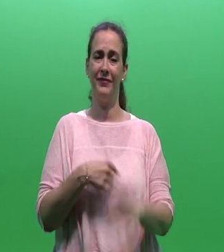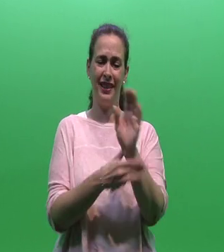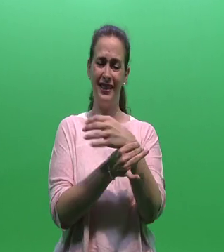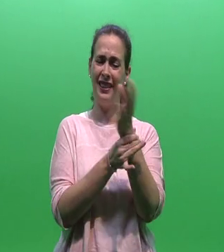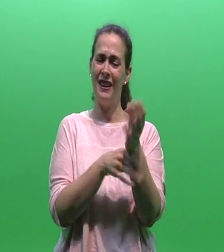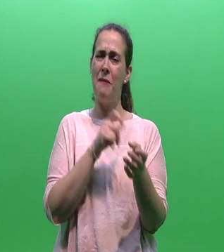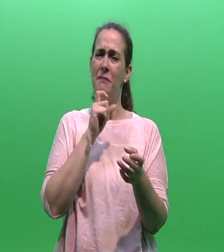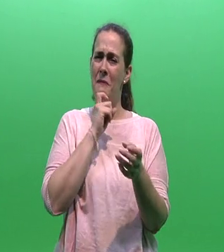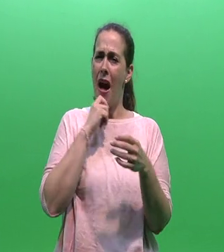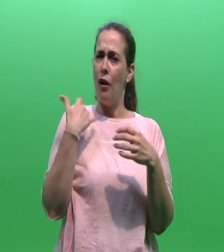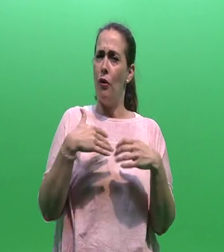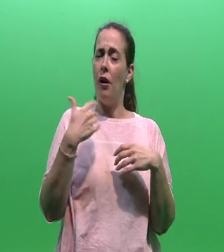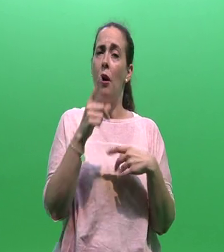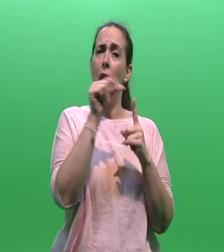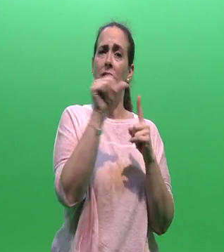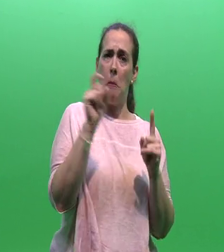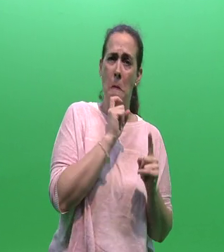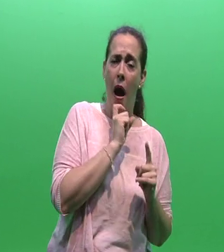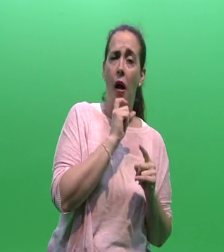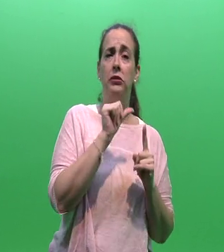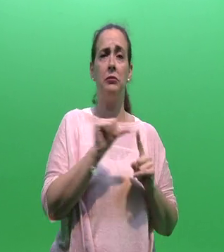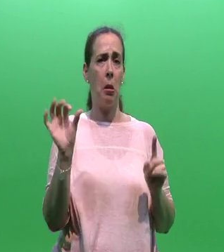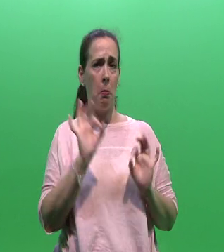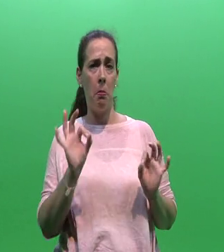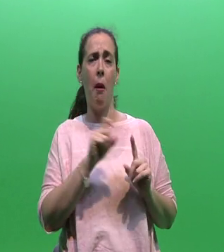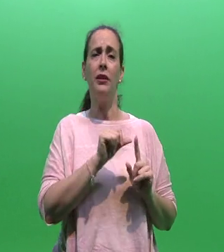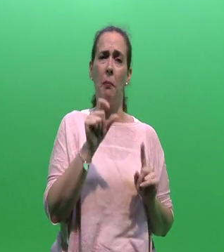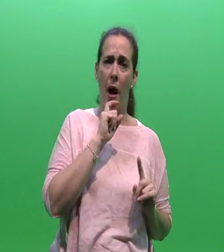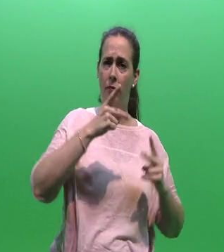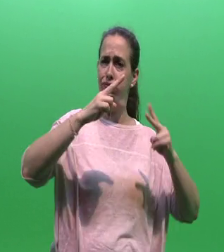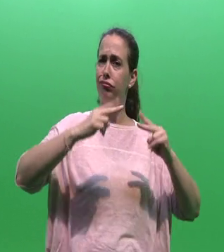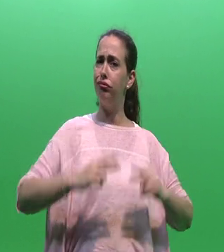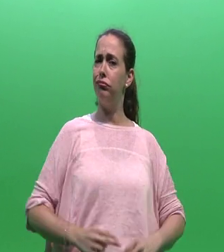Em fa mal el canell quan el moc. Una setmana em fa mal i una altra no, el dolor es va alternant.